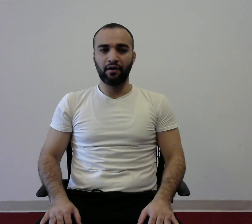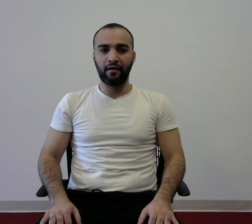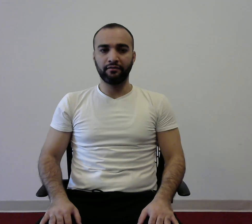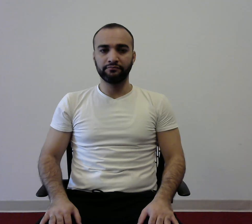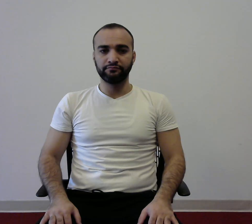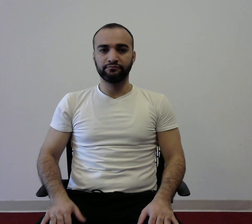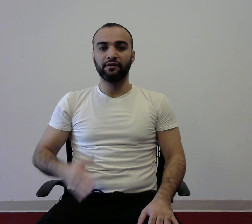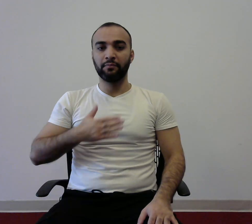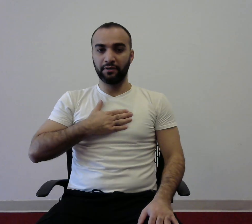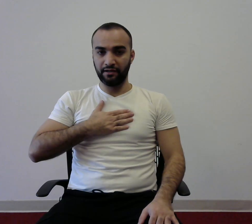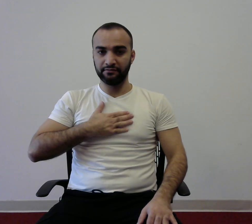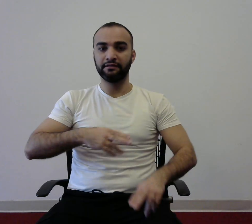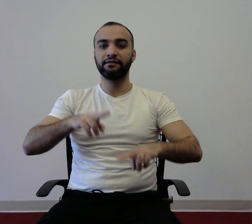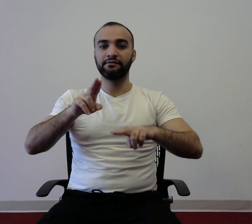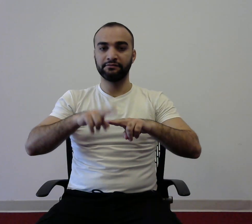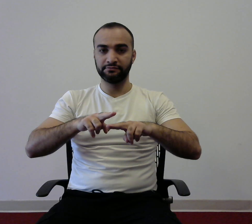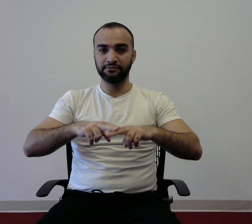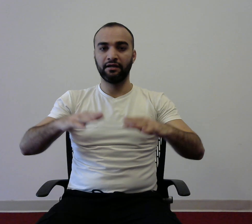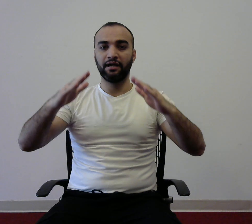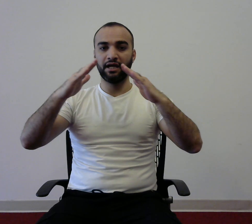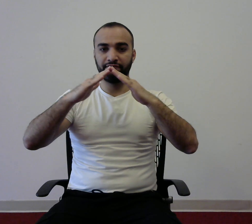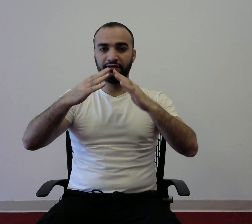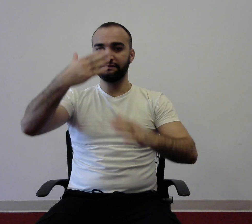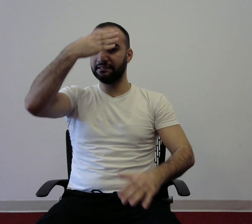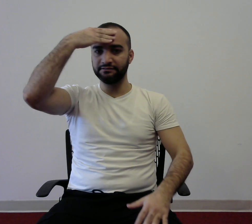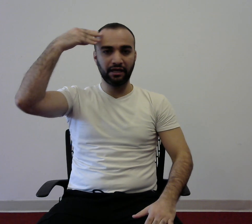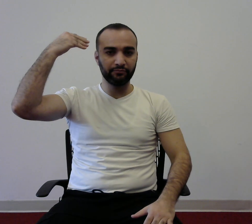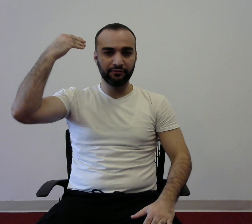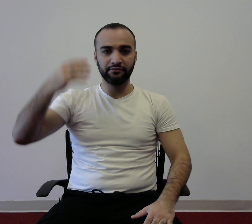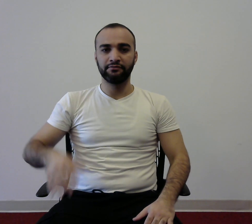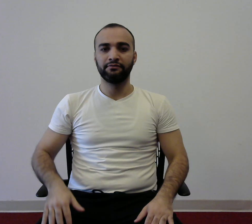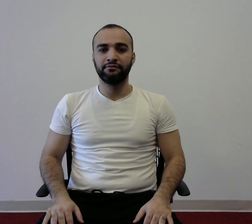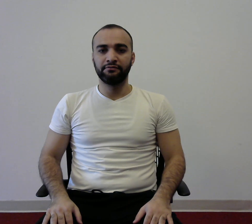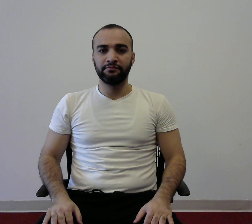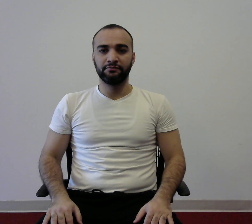Mən şəxsiyyət vəsiqəsini evdə unutmuşam